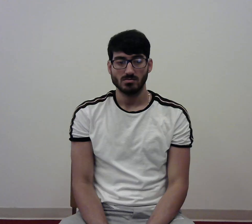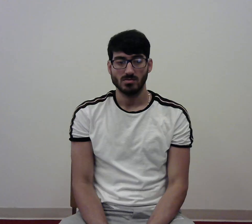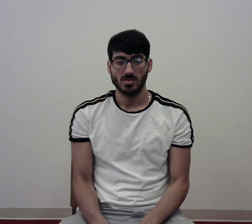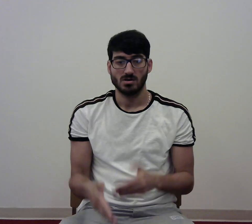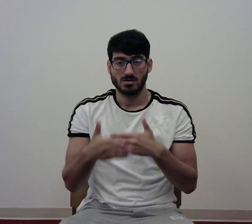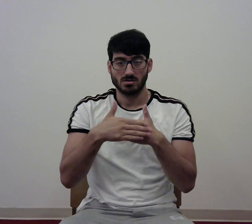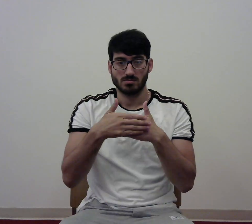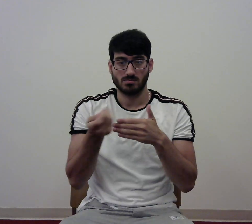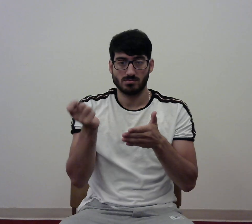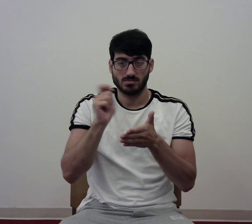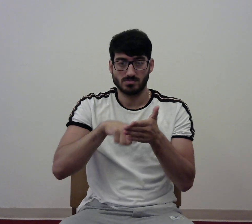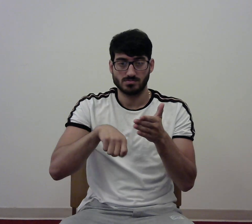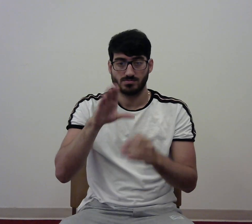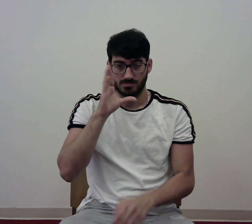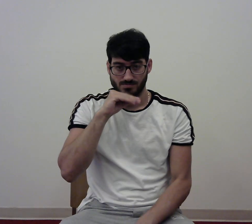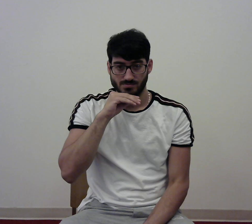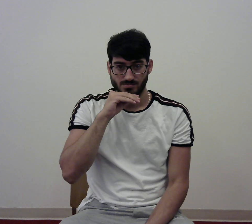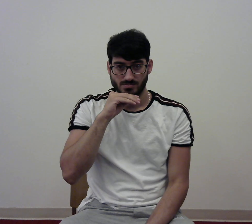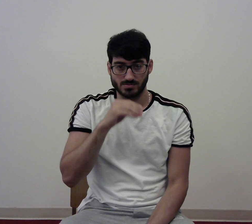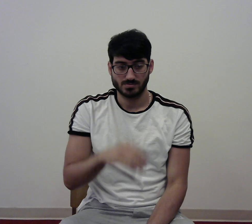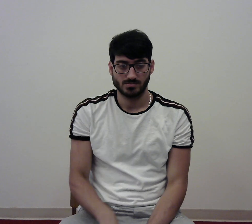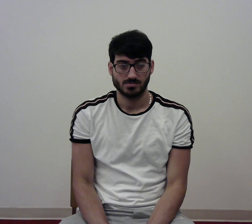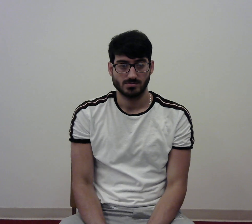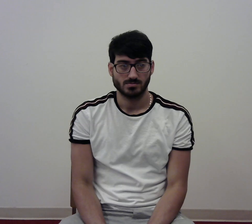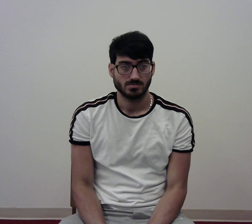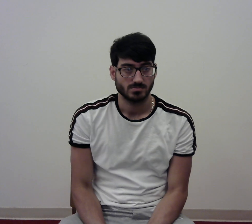Qapını bağlaya bilərsinizmi?